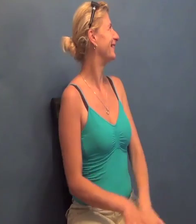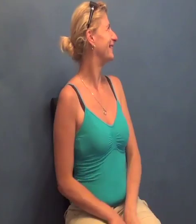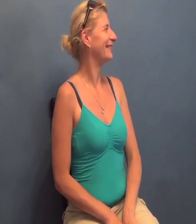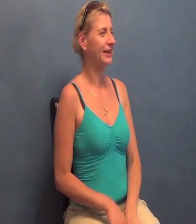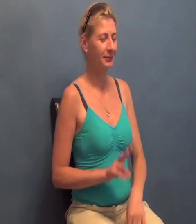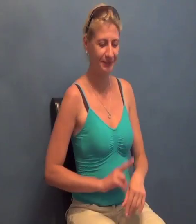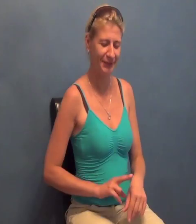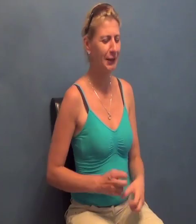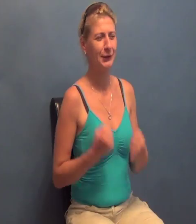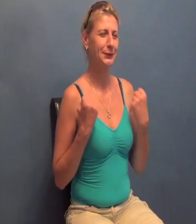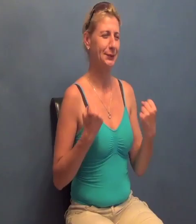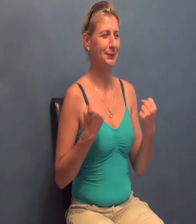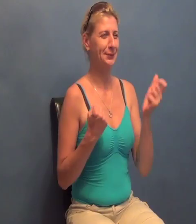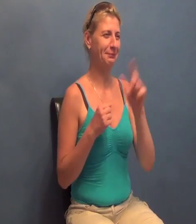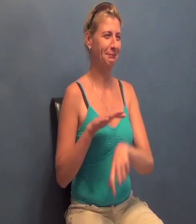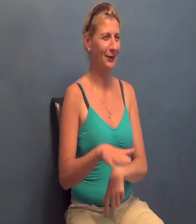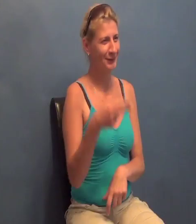Policjant patrzy na niego i stwierdza: "- Trudno, to mały chłopiec i nie rozumie."